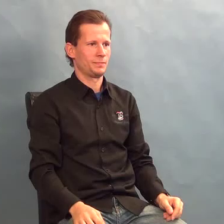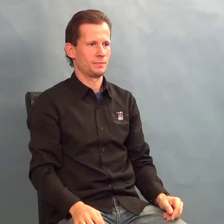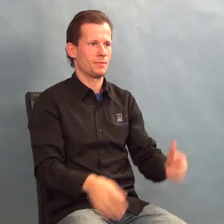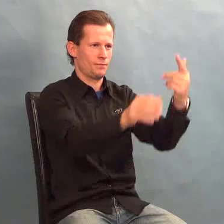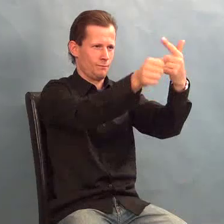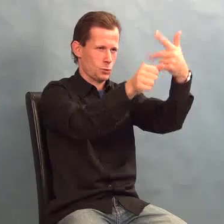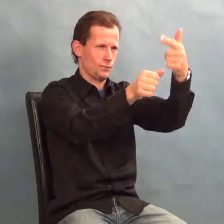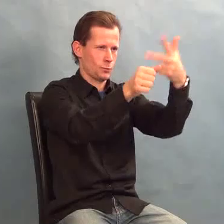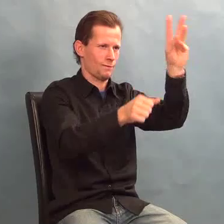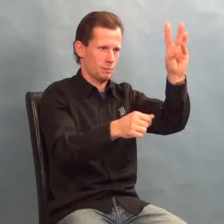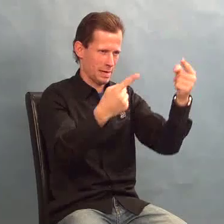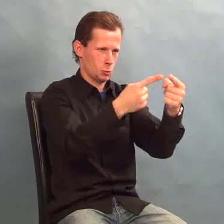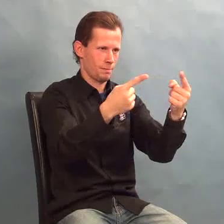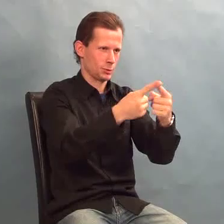Dwudziestego trzeciego, wtorek, pasuje?